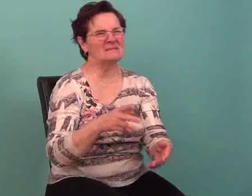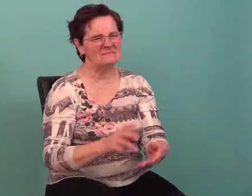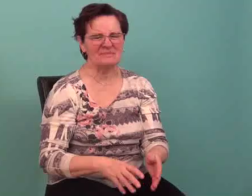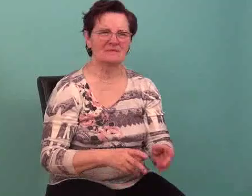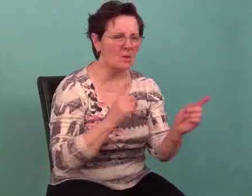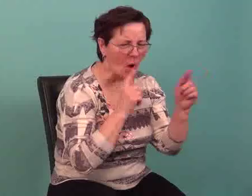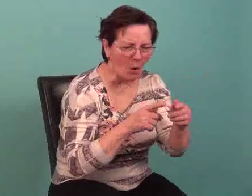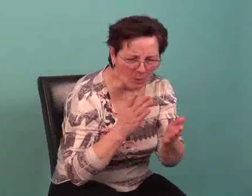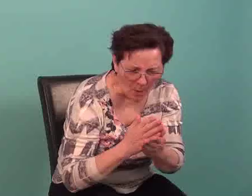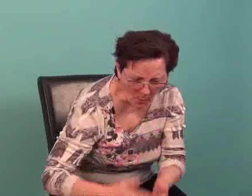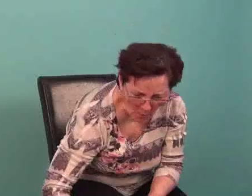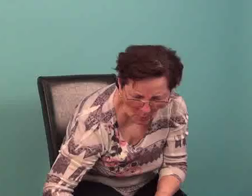Chłopcy pomogli mu wstać.